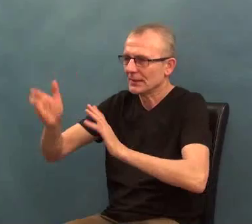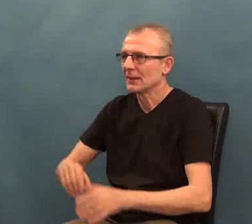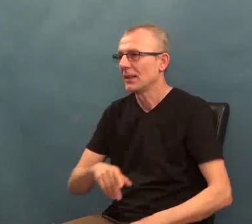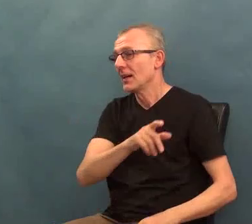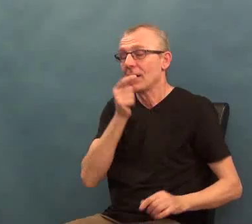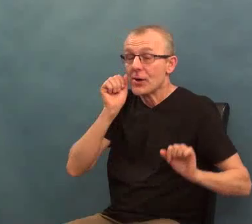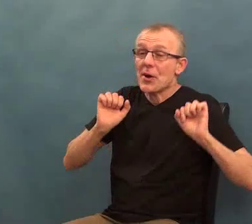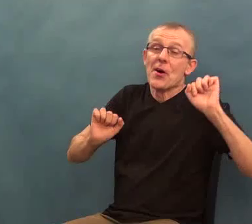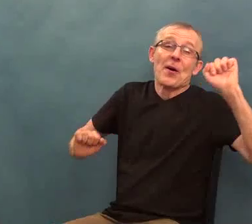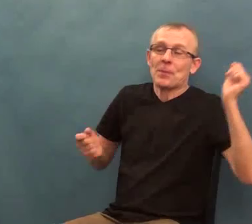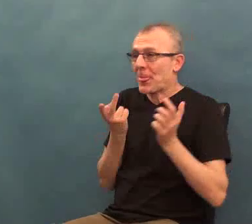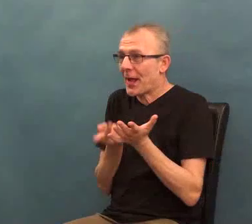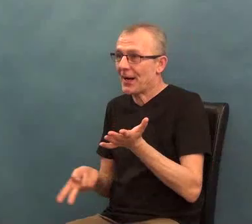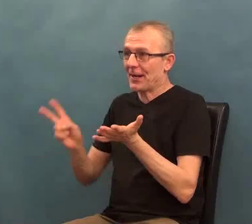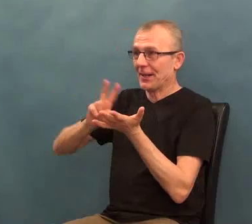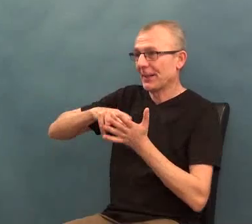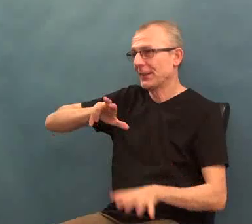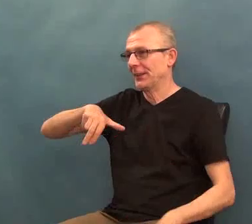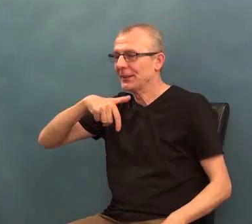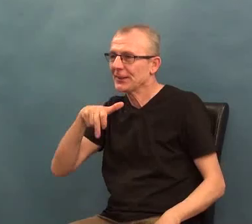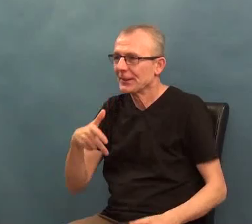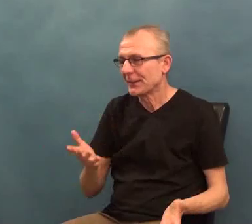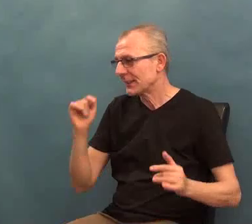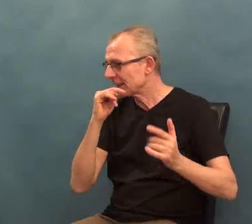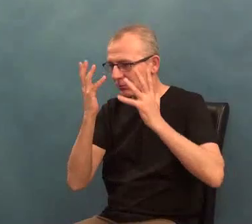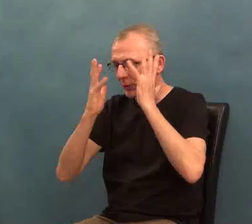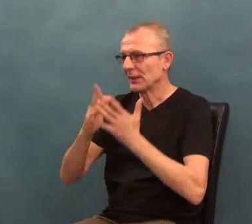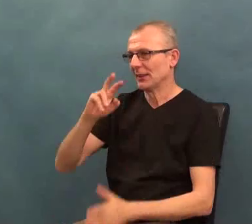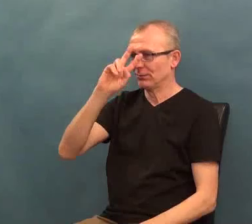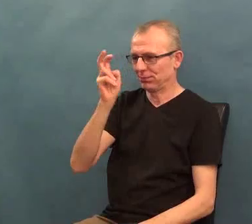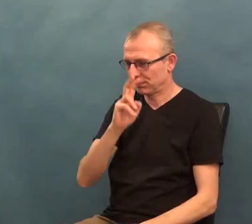Mężczyzna obudził się, przeciągnął, wstał z łóżka, umył zęby i poszedł na dół.